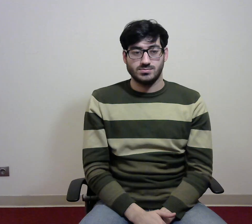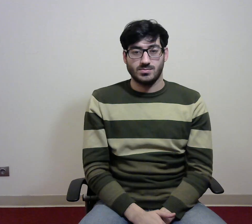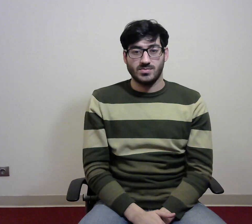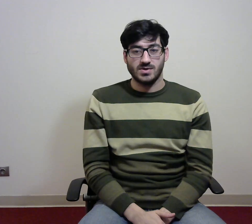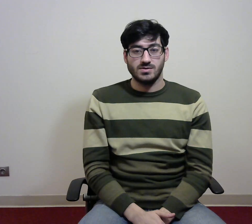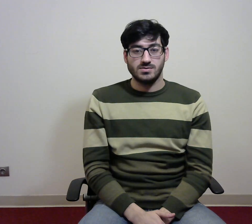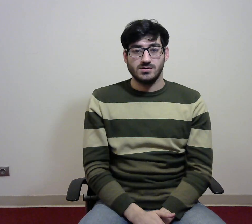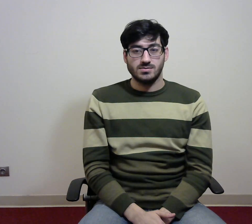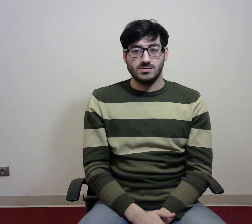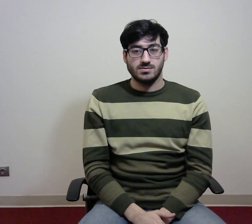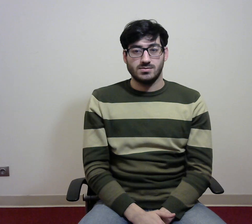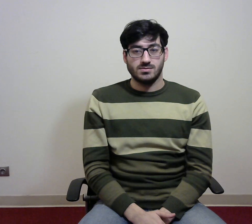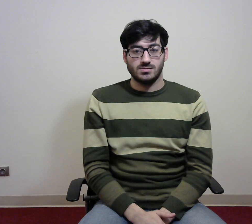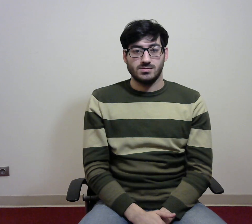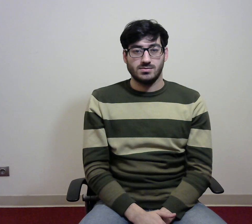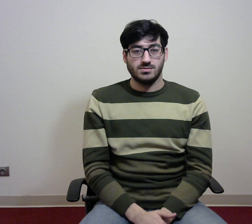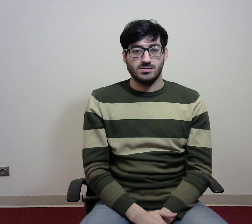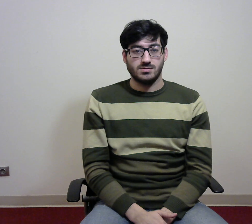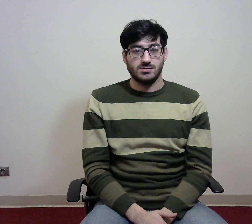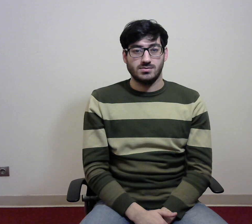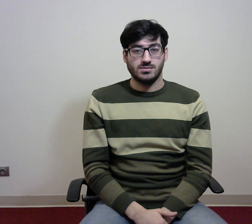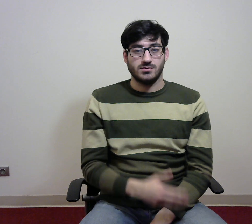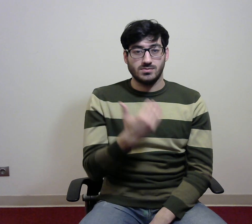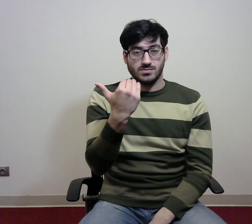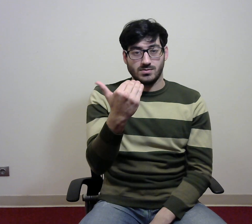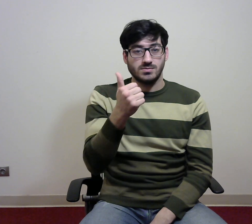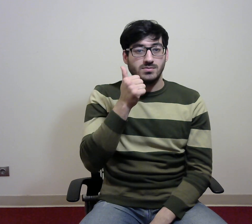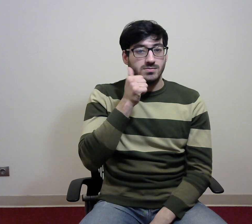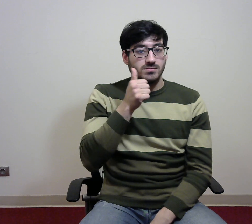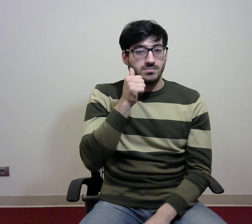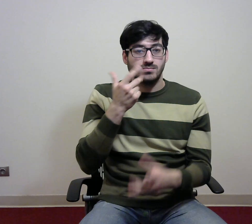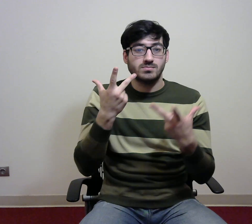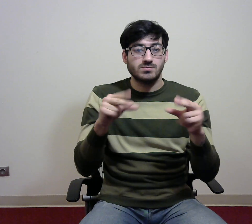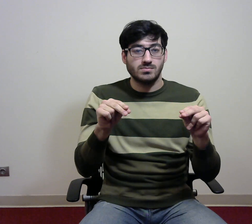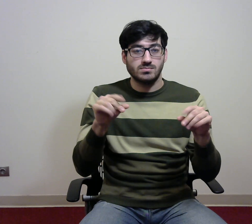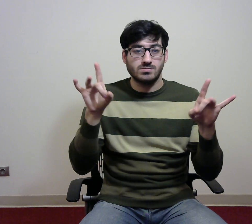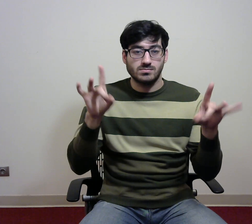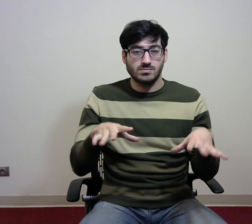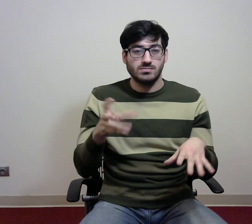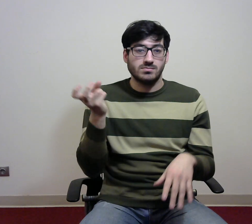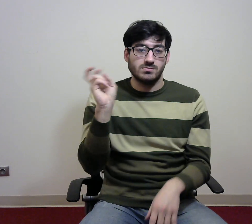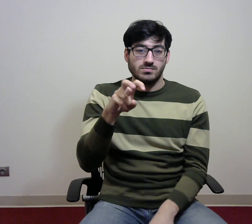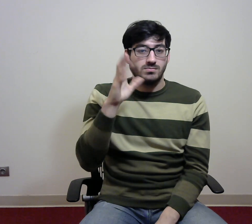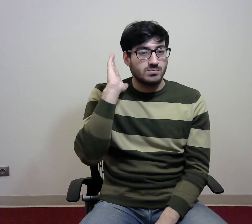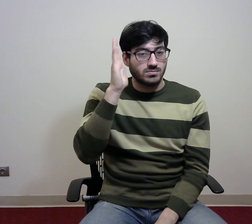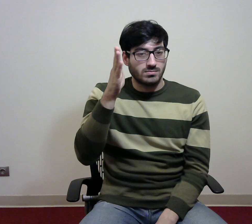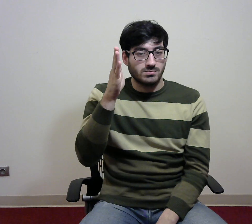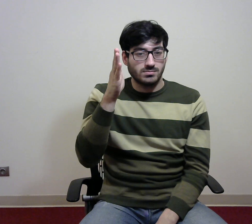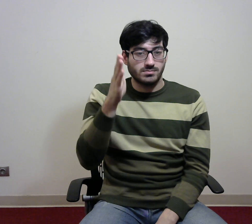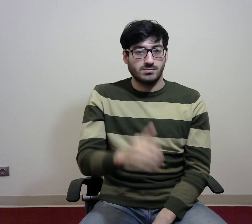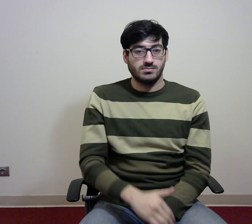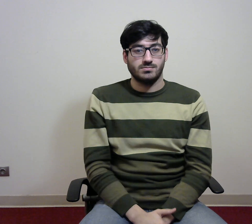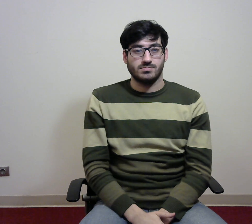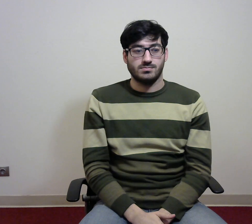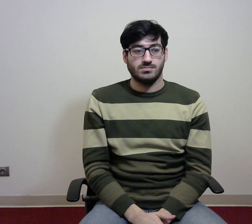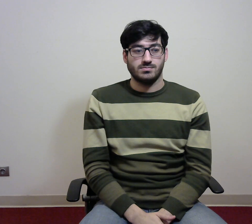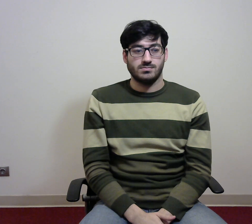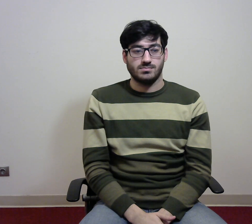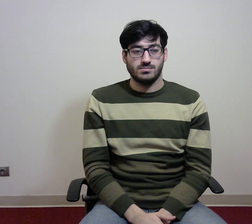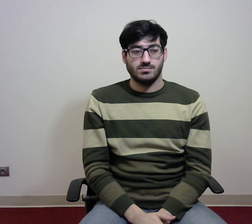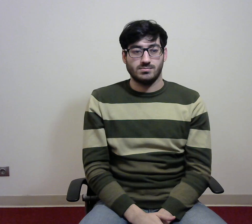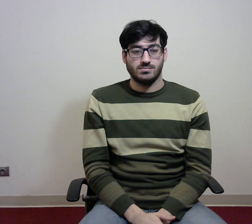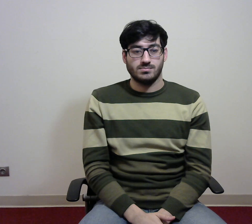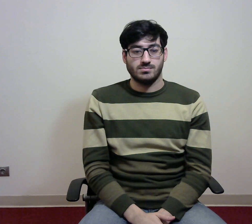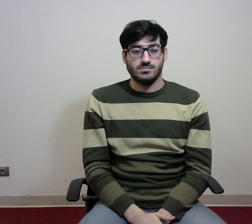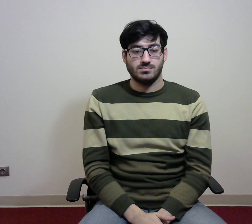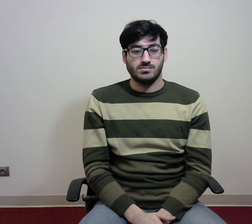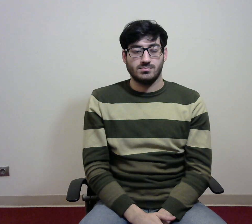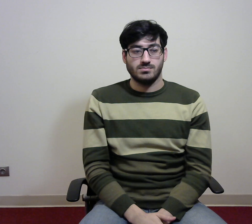Siz sabah hansı restorana gedəcəksiniz?